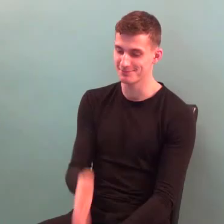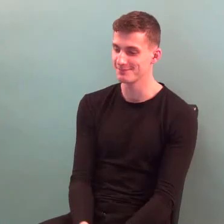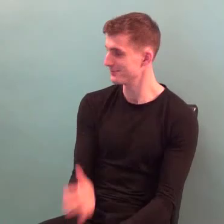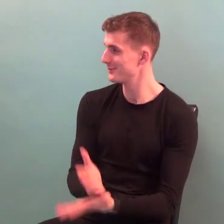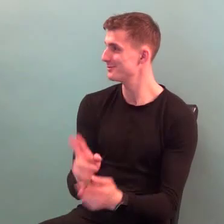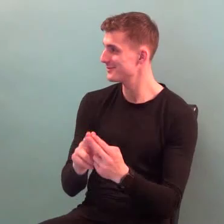Już się umówiliśmy.